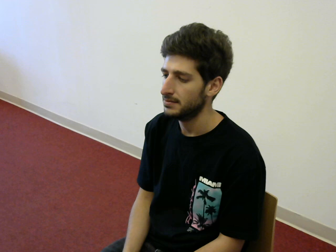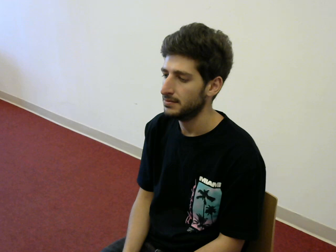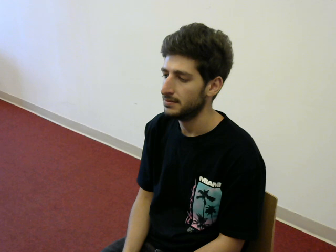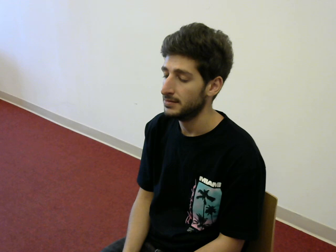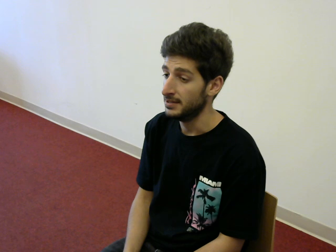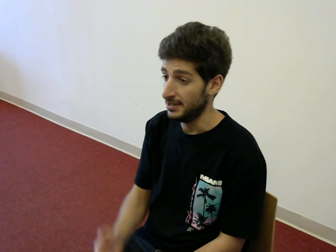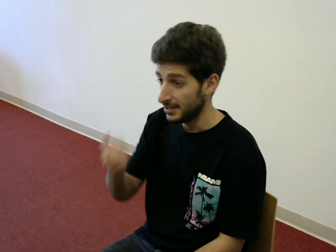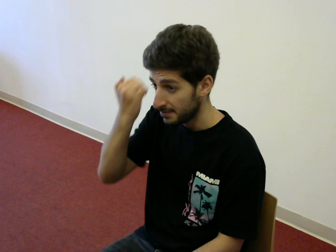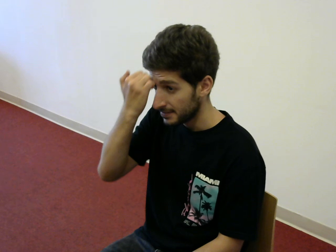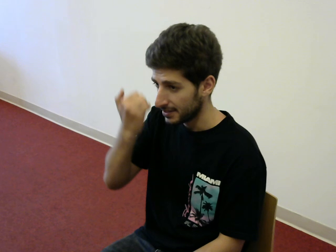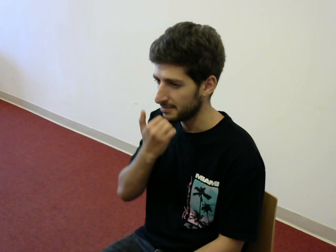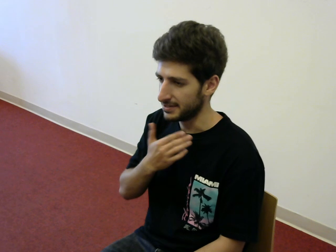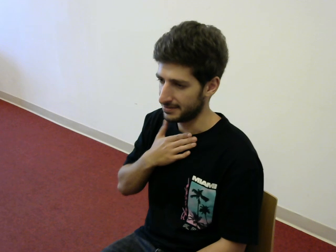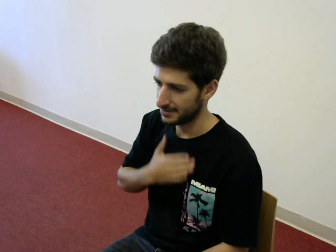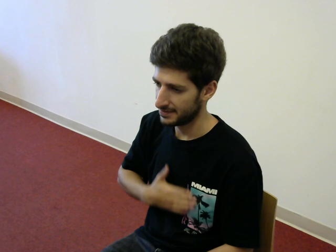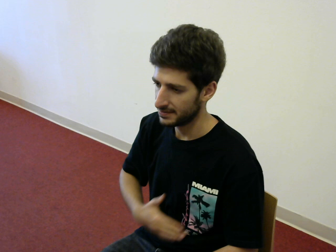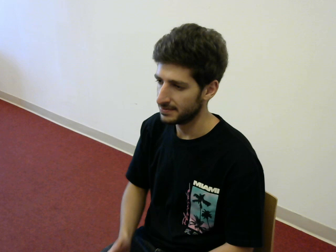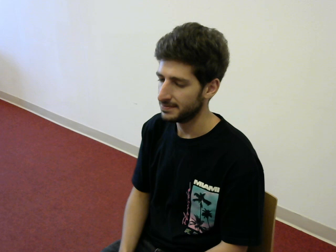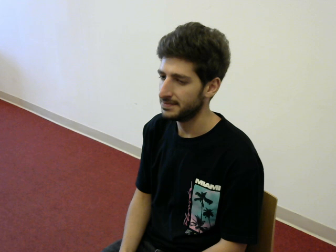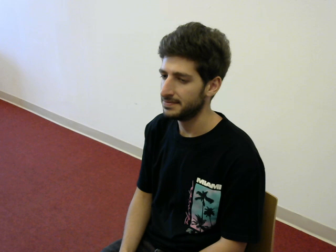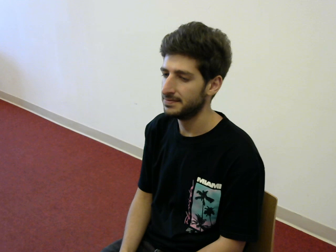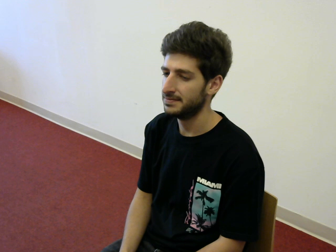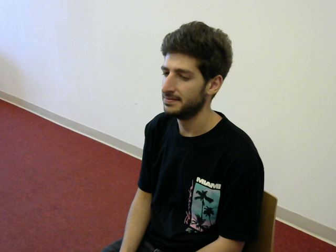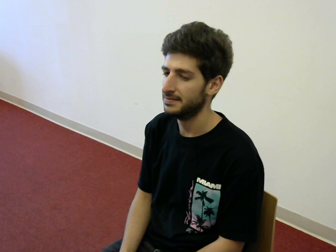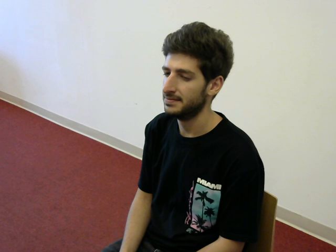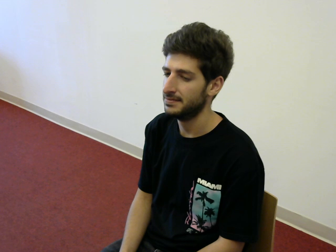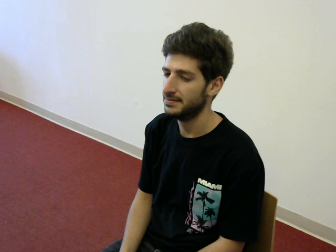Təşəkkür edirəm